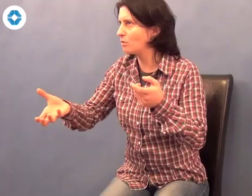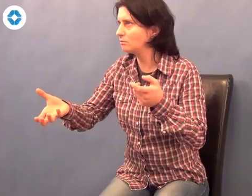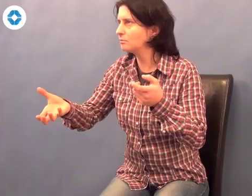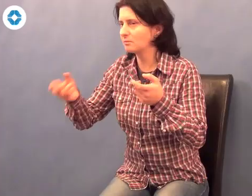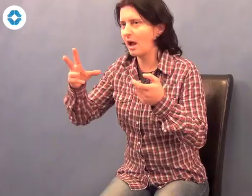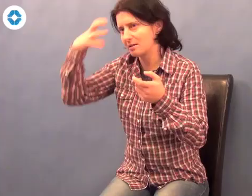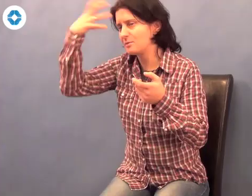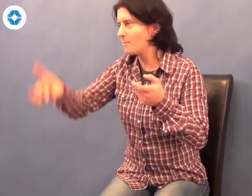Tak, spadł z głowy.